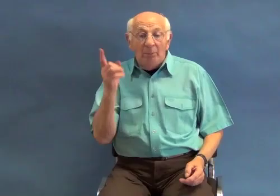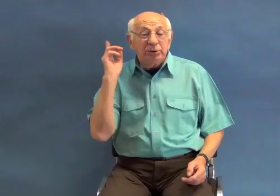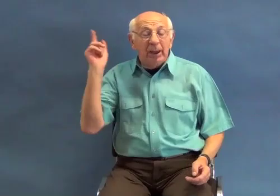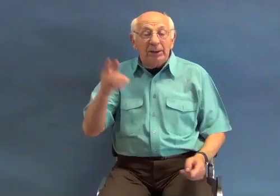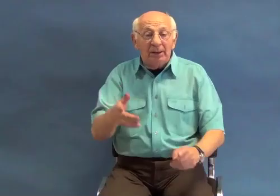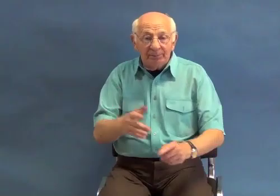Wcześniej.